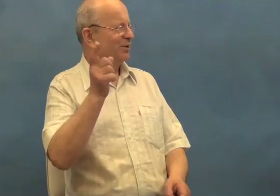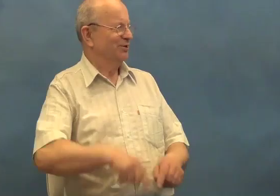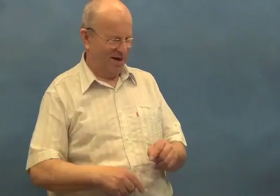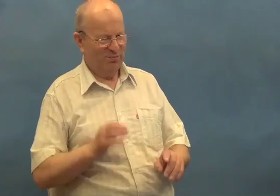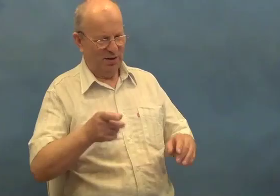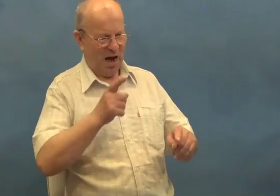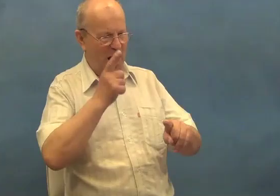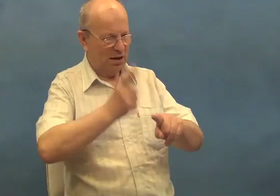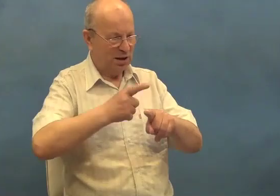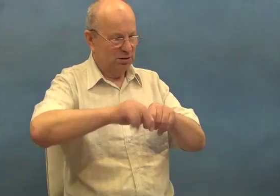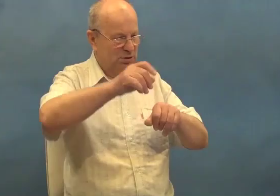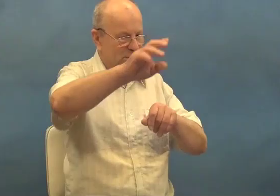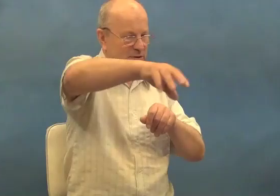Dobrze, to jest źle, jest metal...